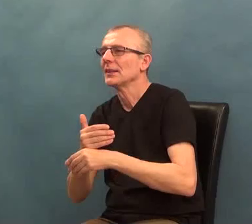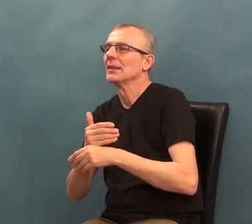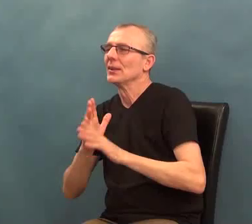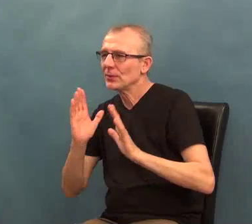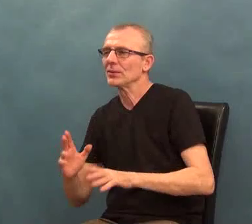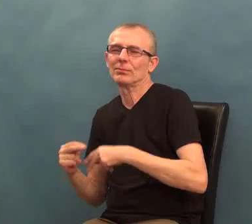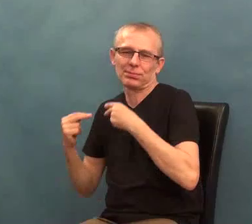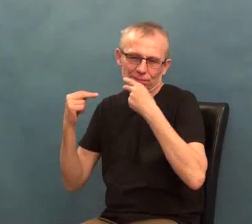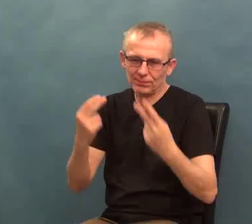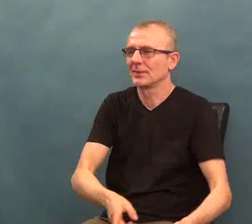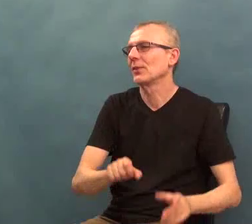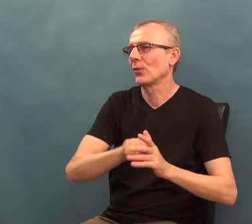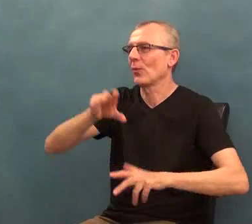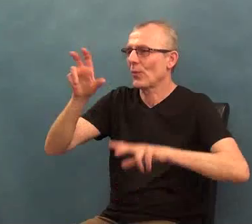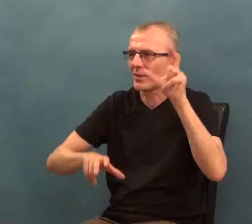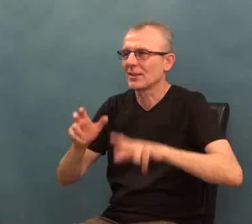Wrócili do hotelu.